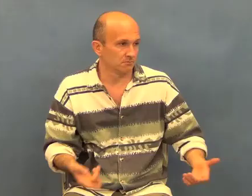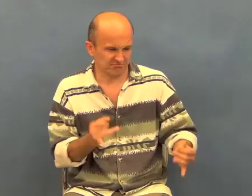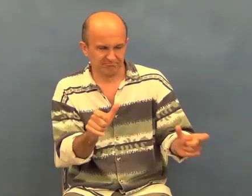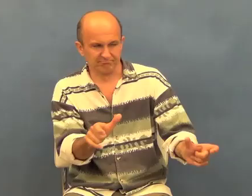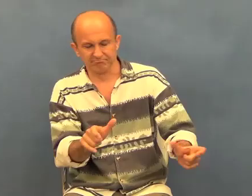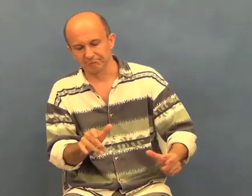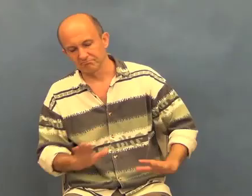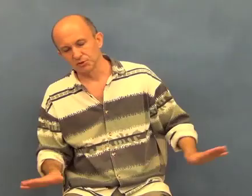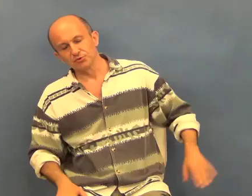Tak, pilnują tego.